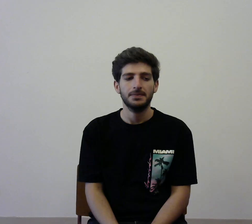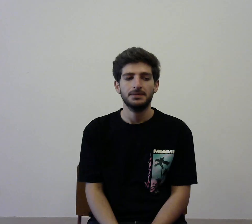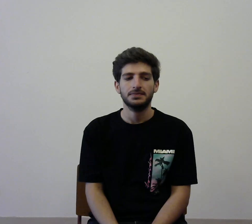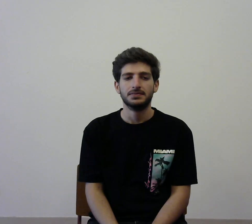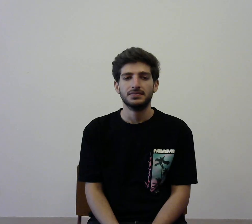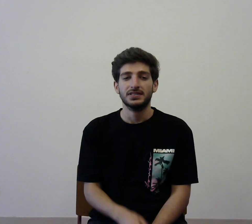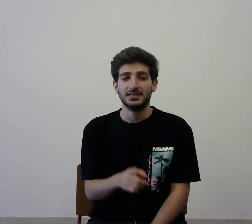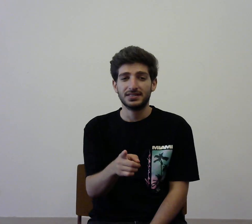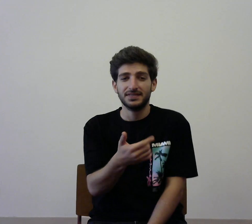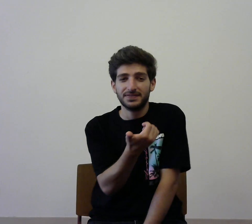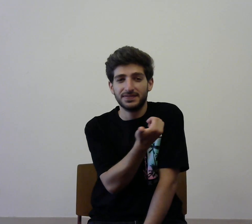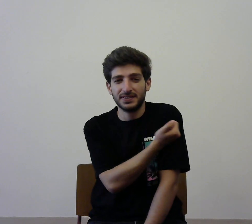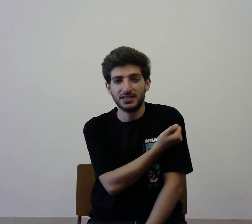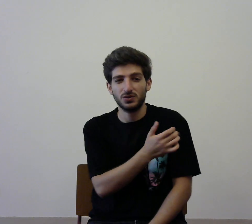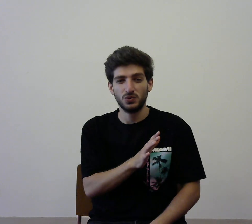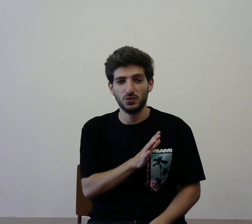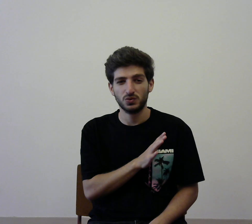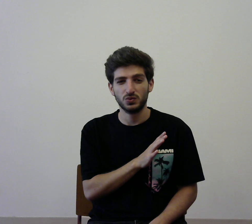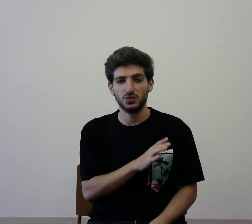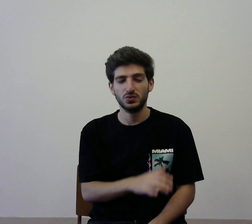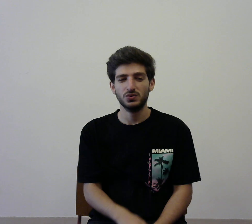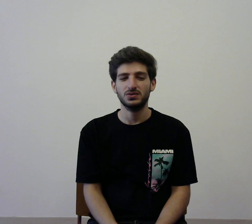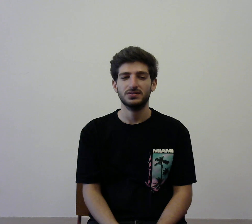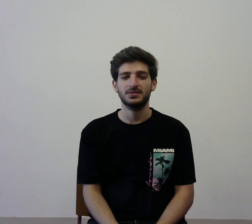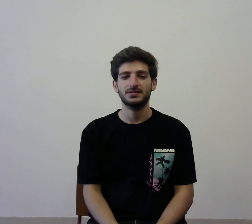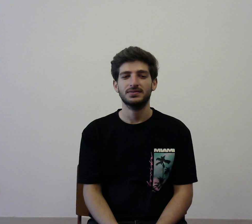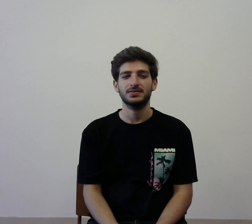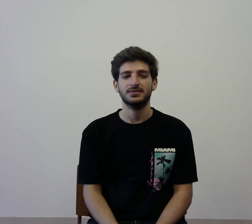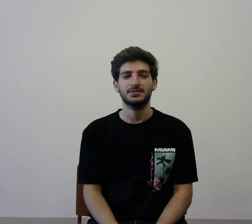Siz vaksin vurdurmusuzmu?